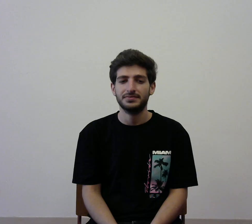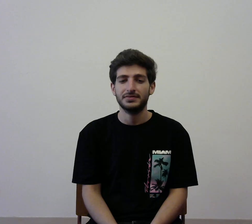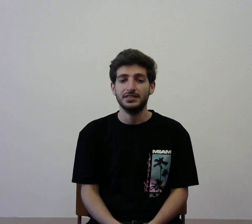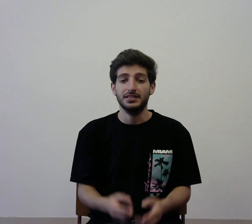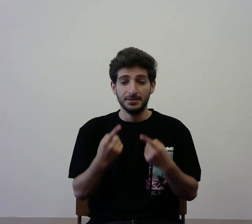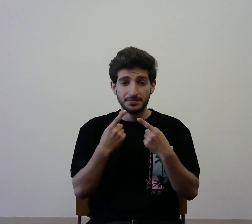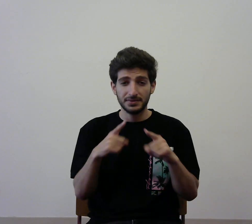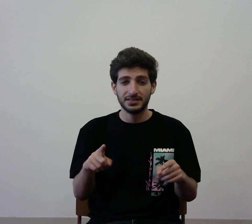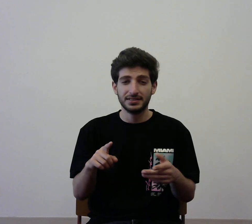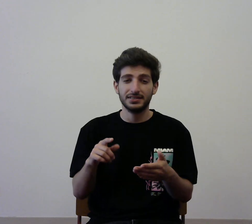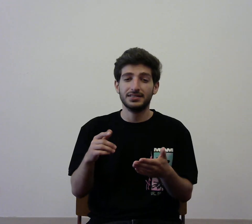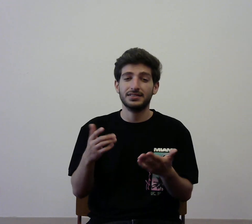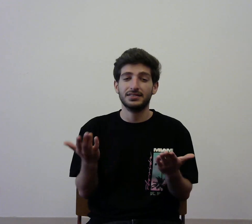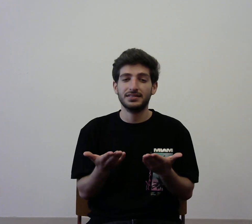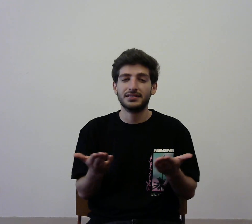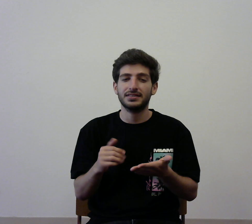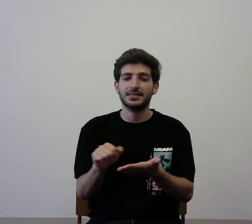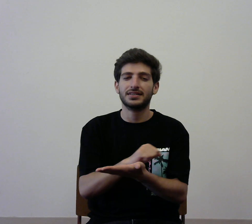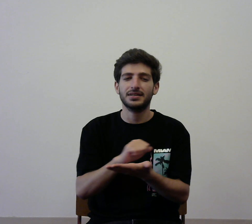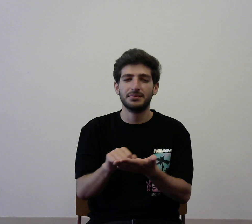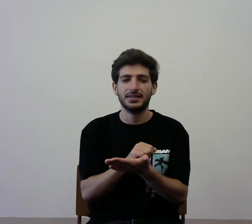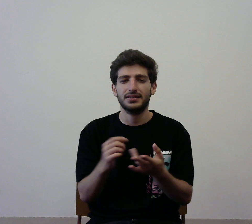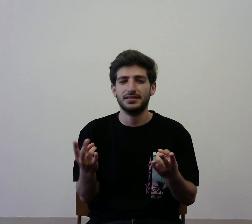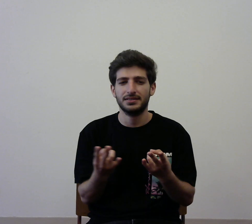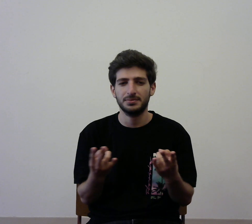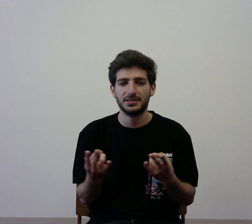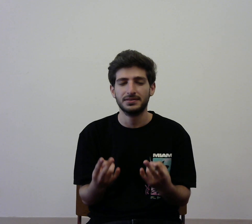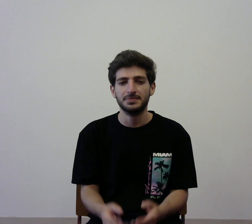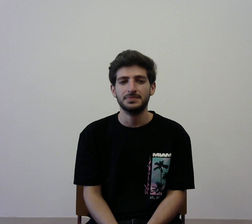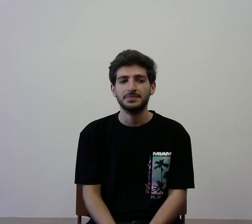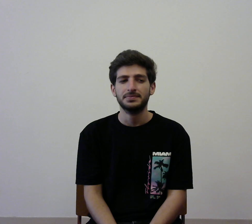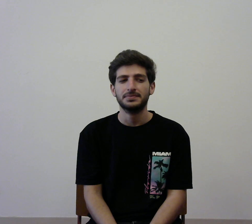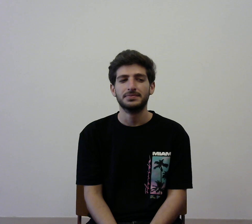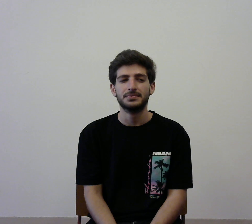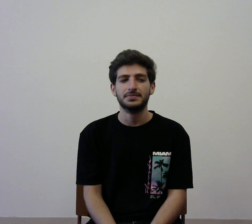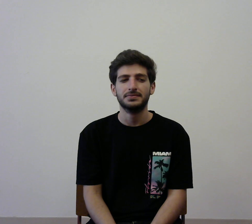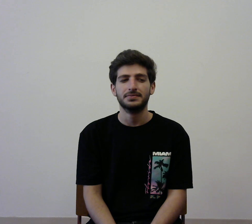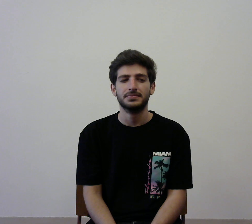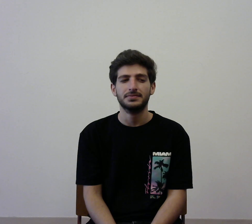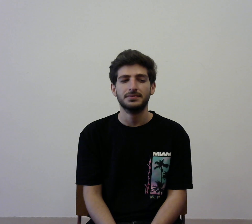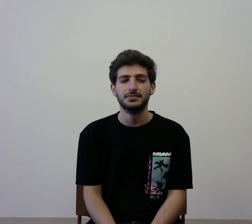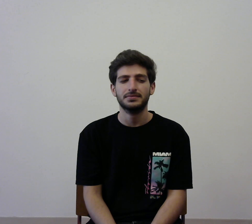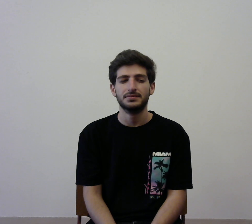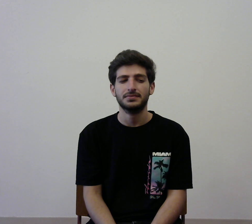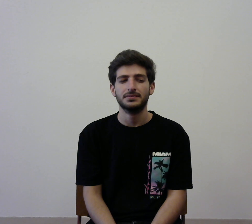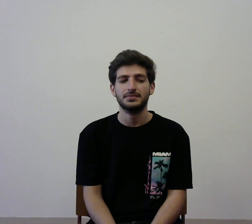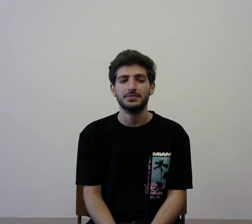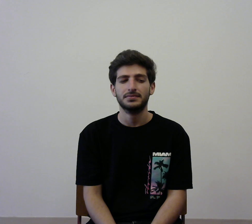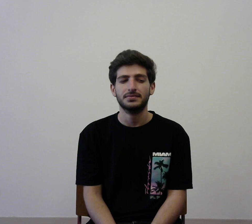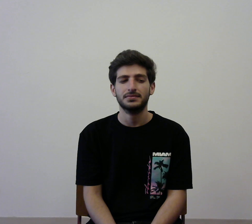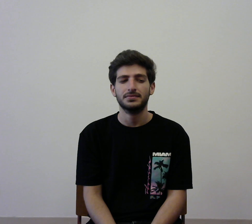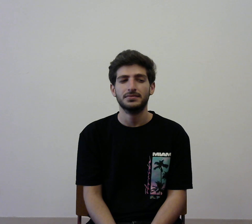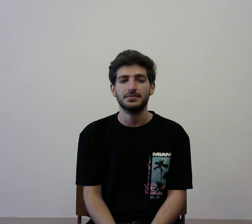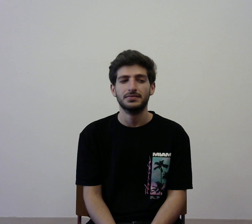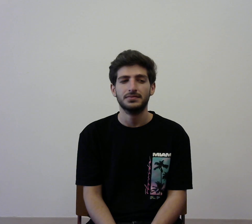Başqa hansı sənədlər lazımdır?